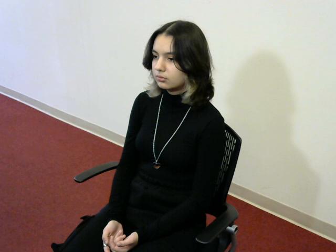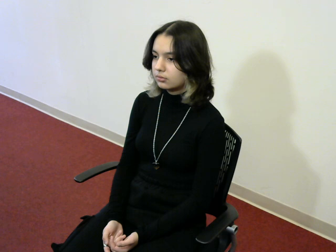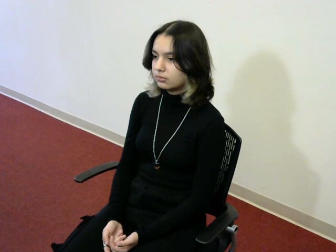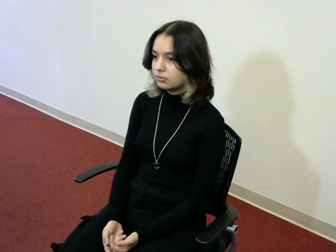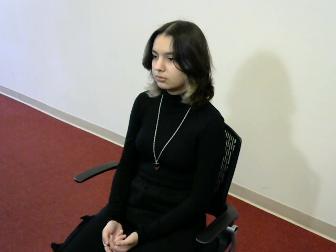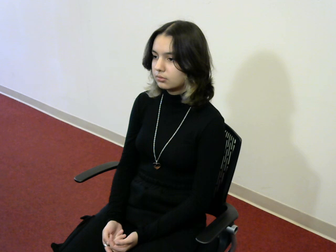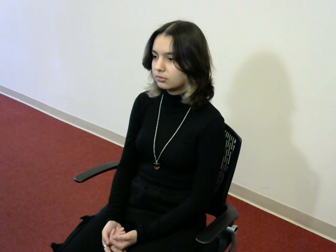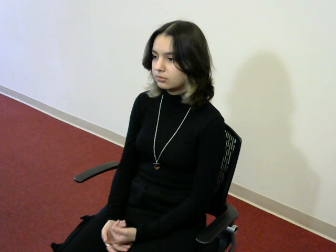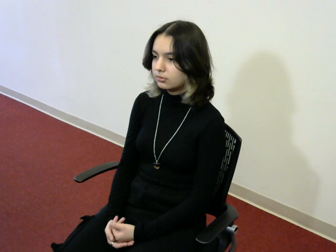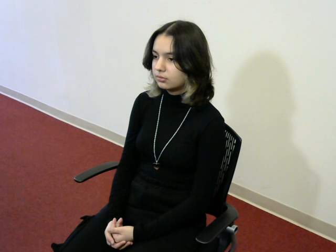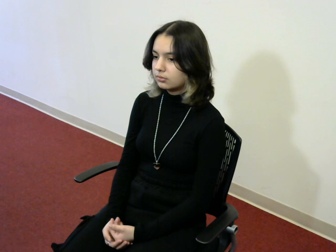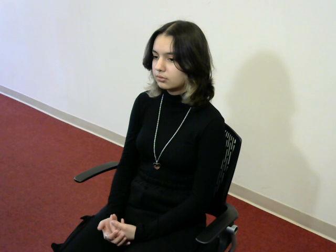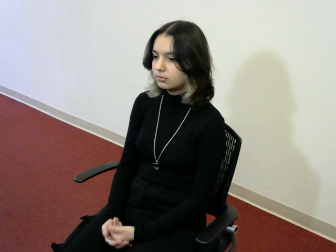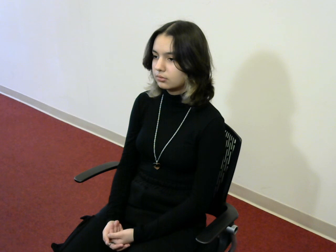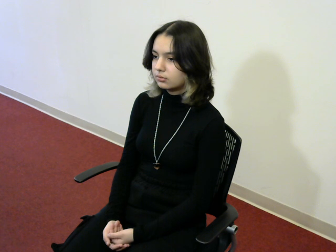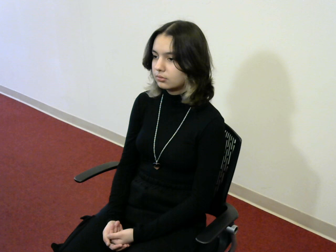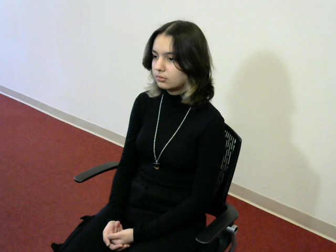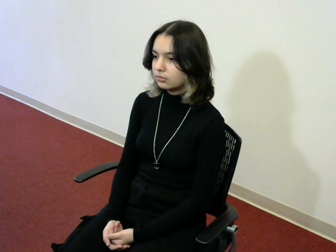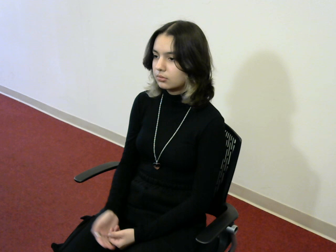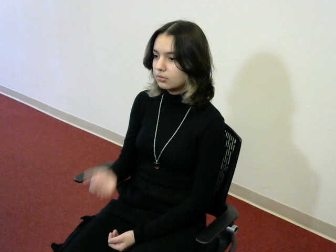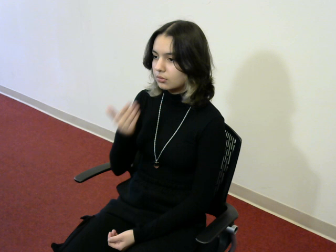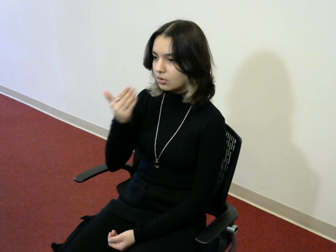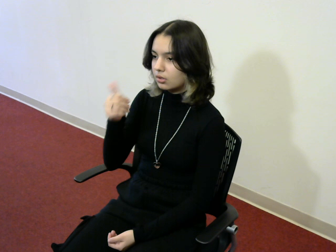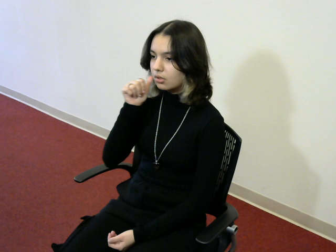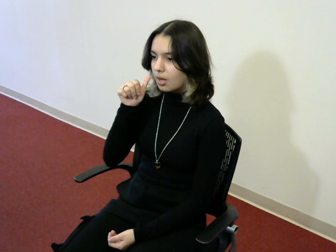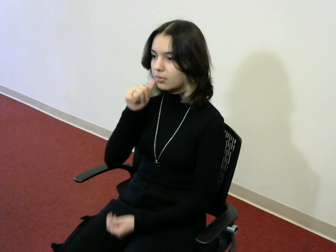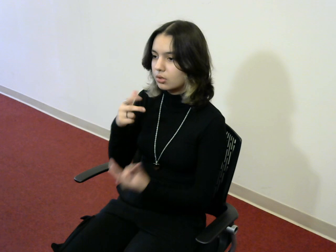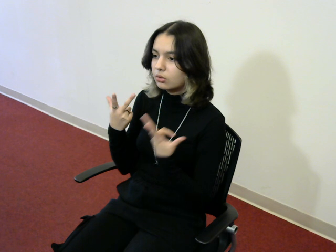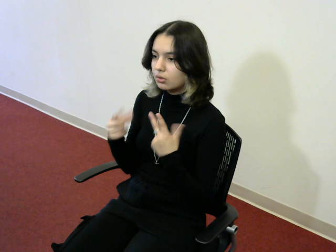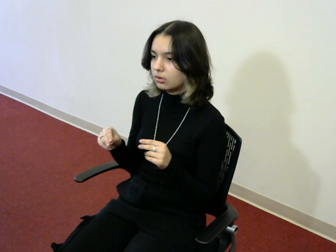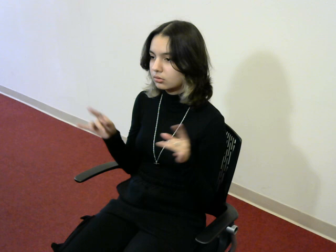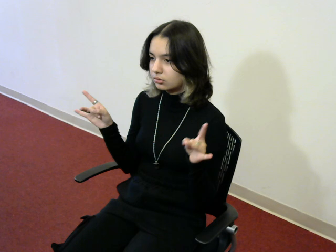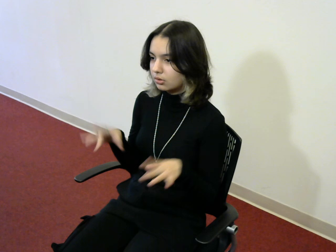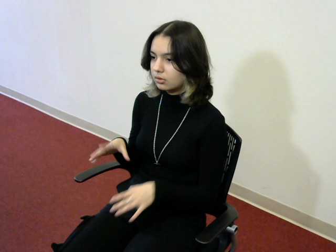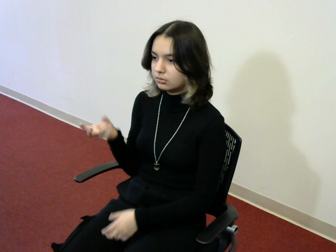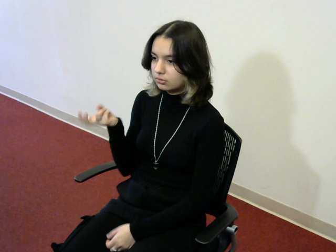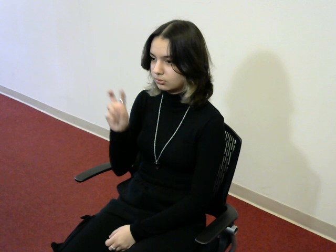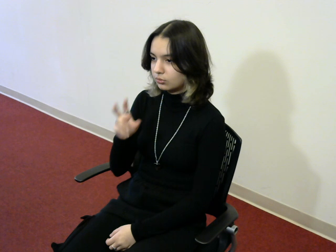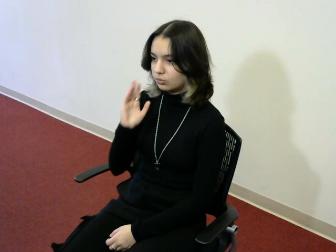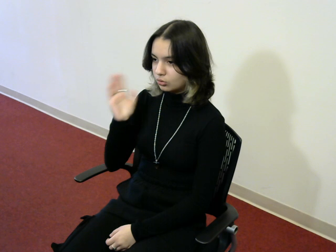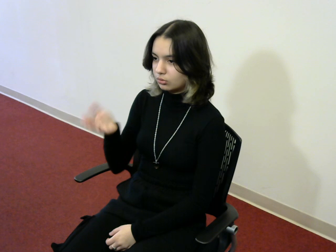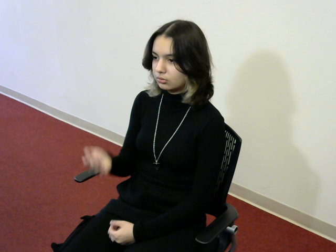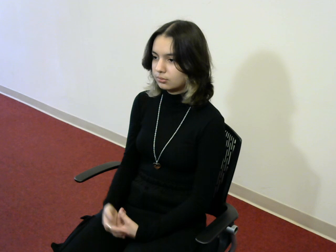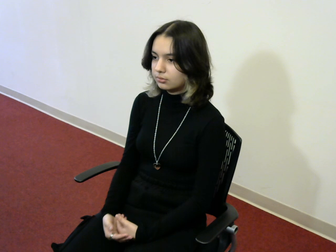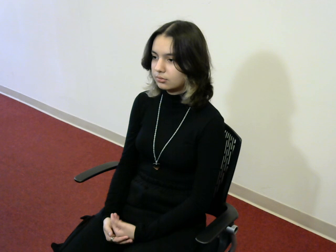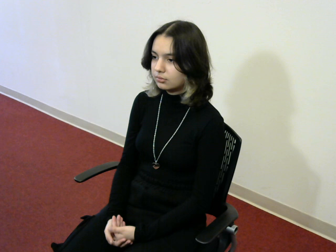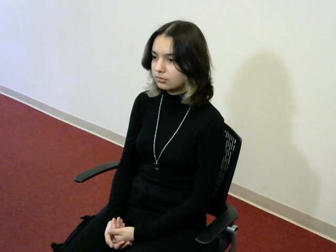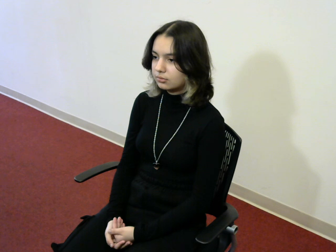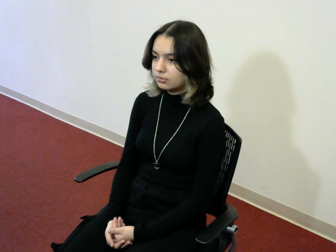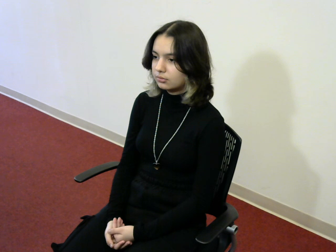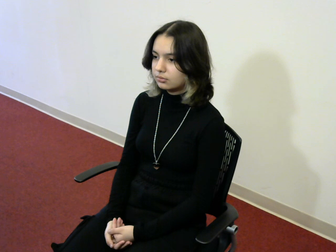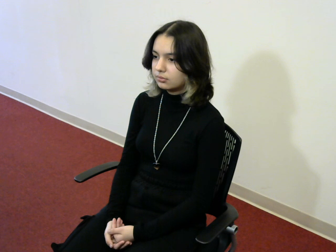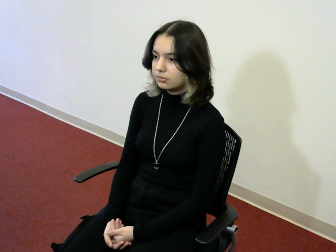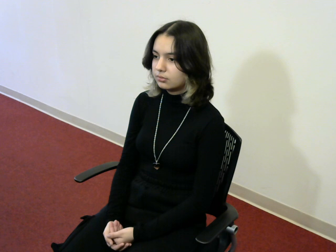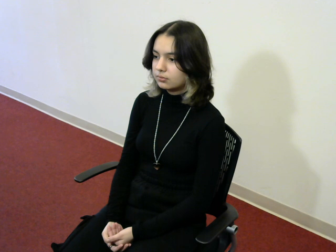Siz sabah hansı restorana gedəcəksiniz?